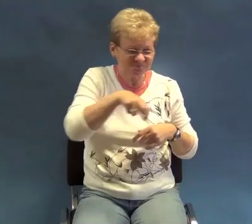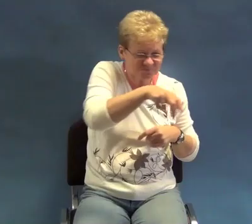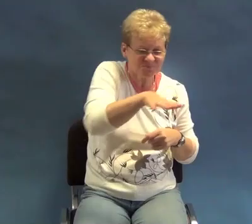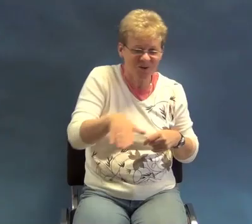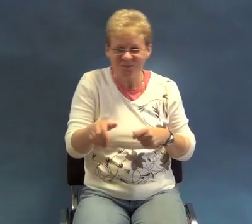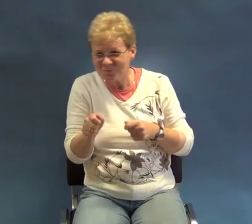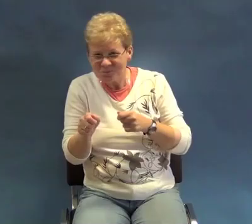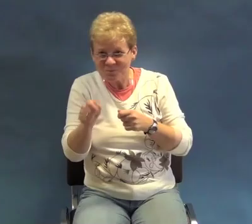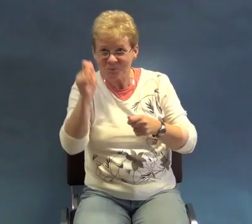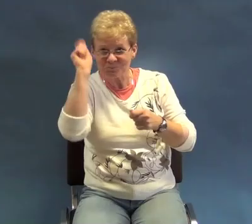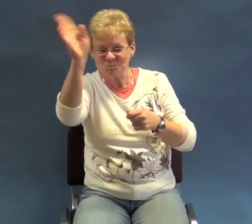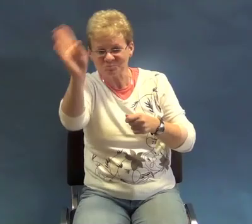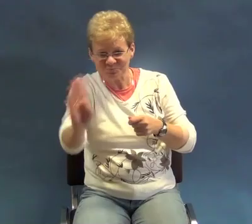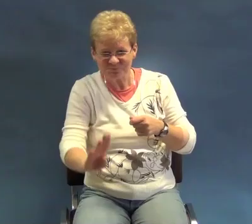Mały chłopiec rzucił kamieniem i szyba w oknie pękła.